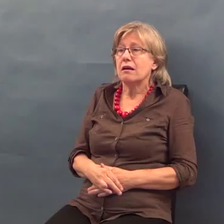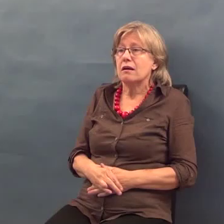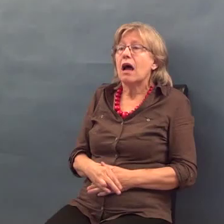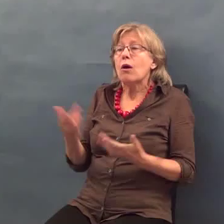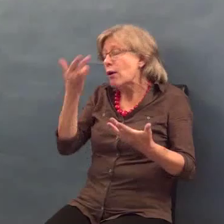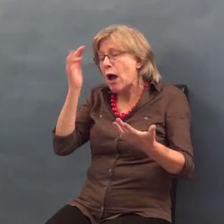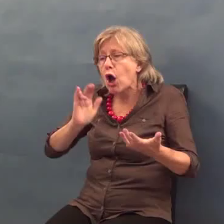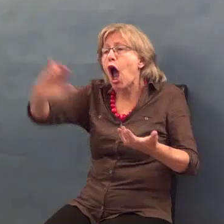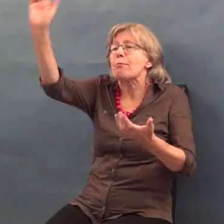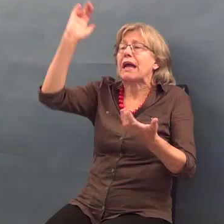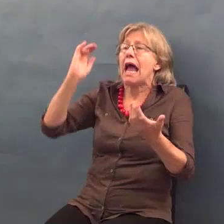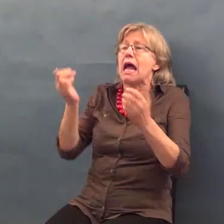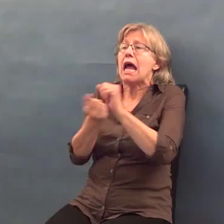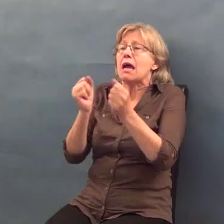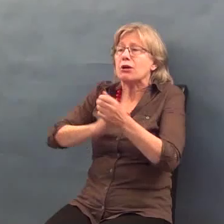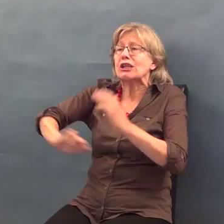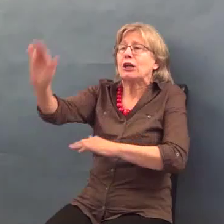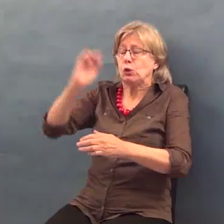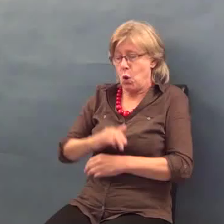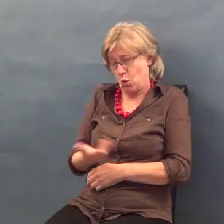Nie wiem, albo ktoś może popchnąć albo jest ślisko.